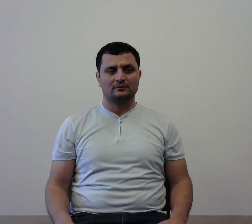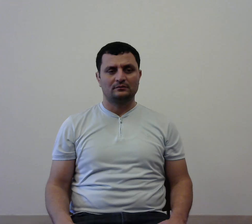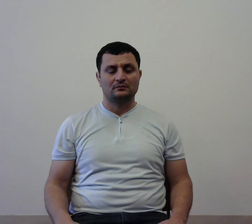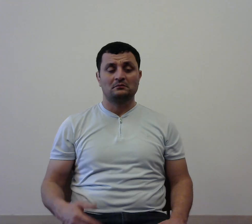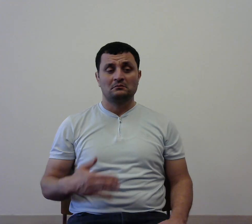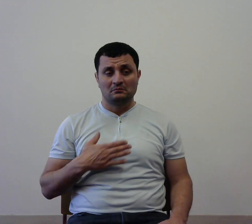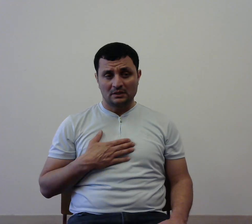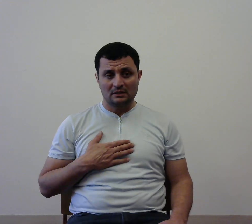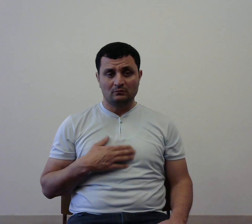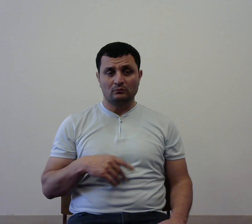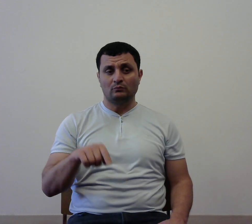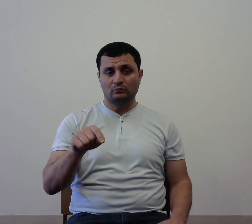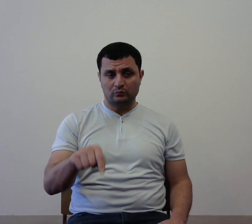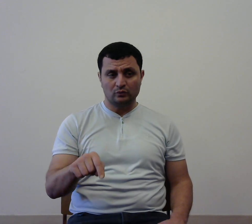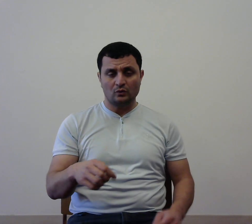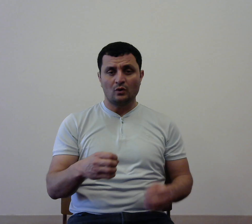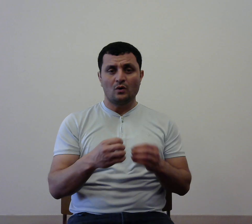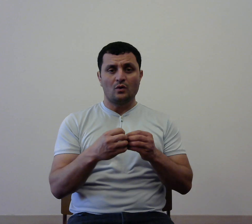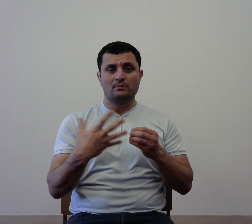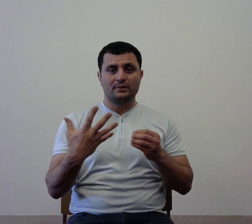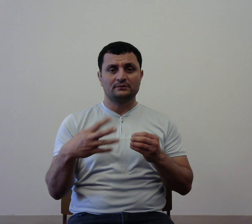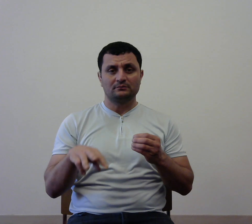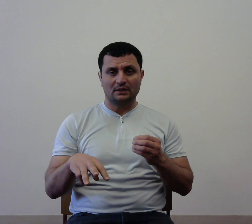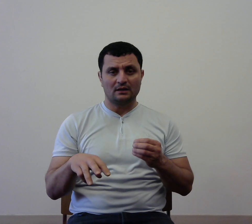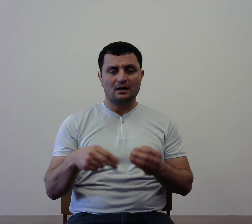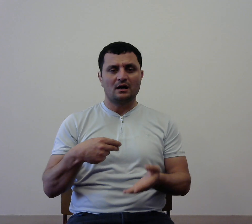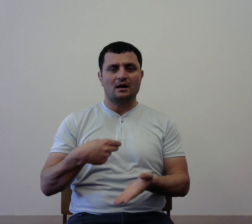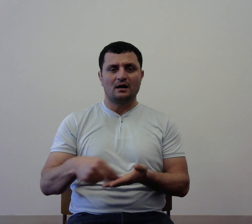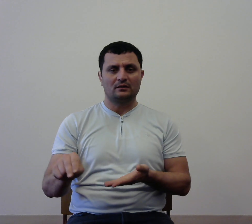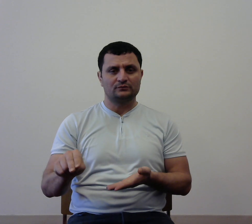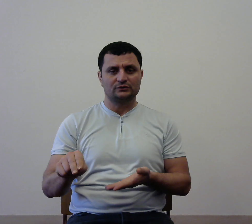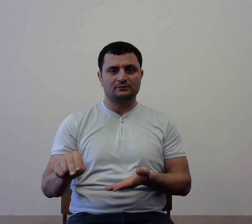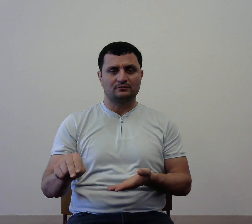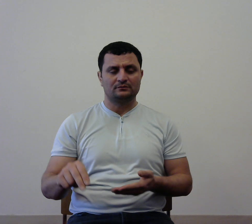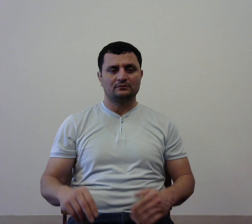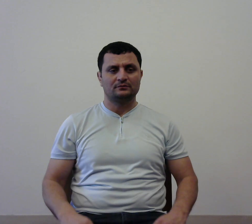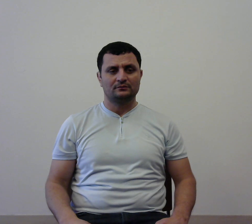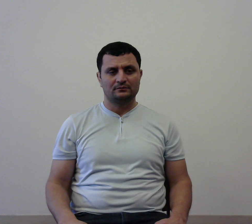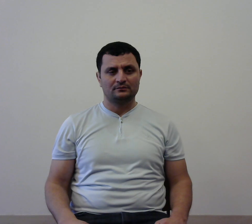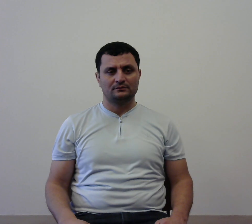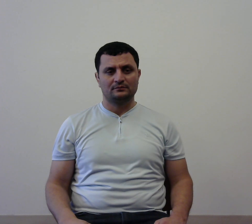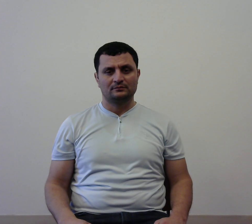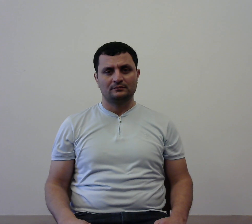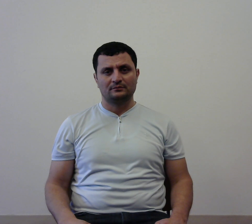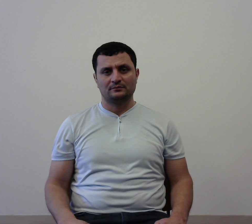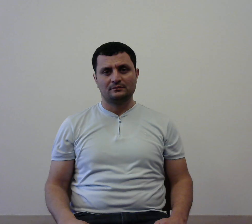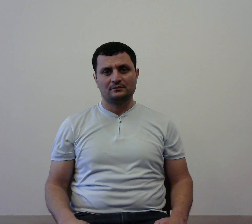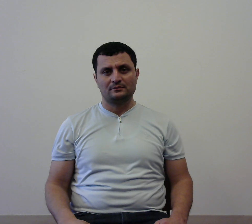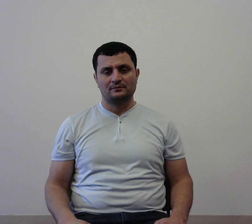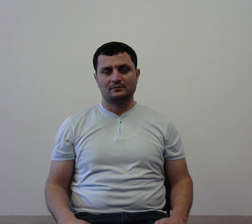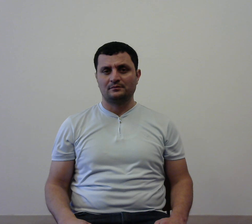Mən bunu 15 manata almışam